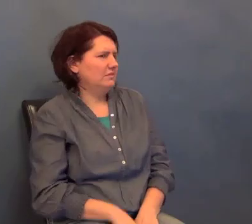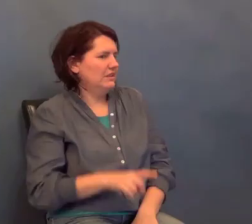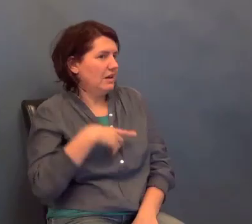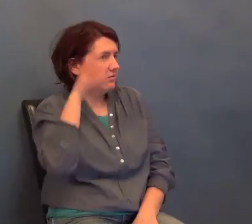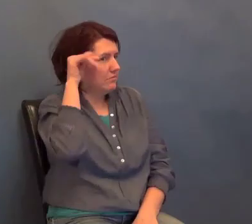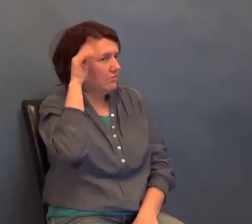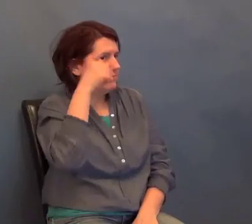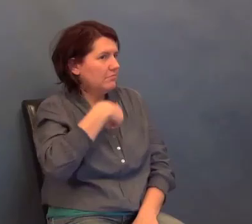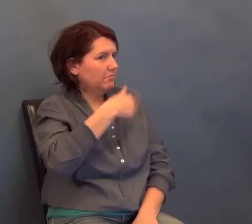Też nie mam zielonego pojęcia.